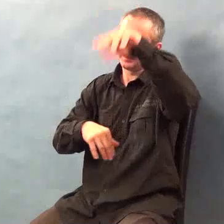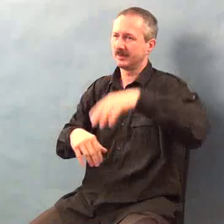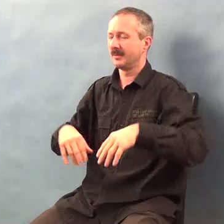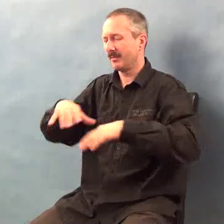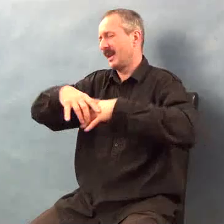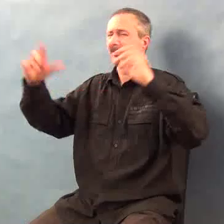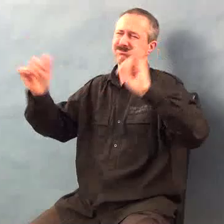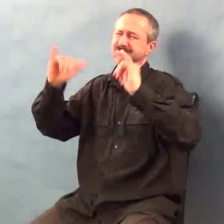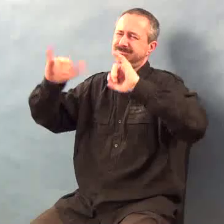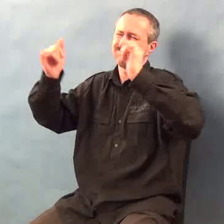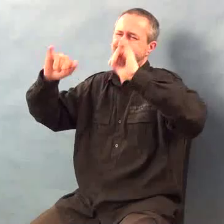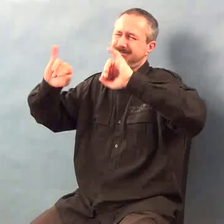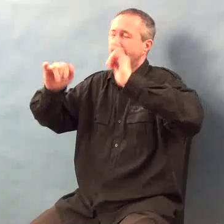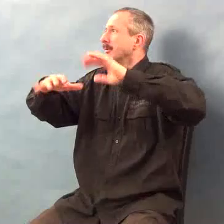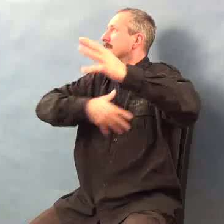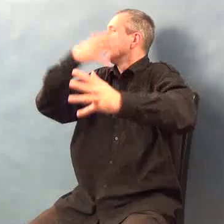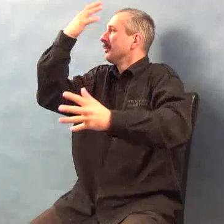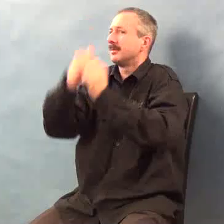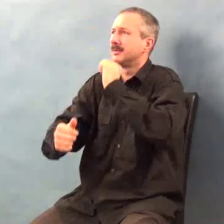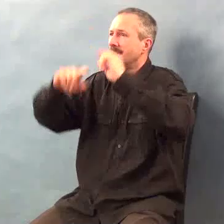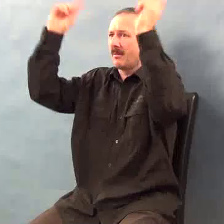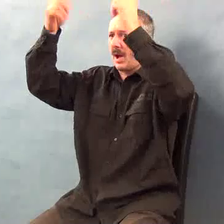Ludzie imprezują, a nagle słychać alarm. Są przestraszeni.